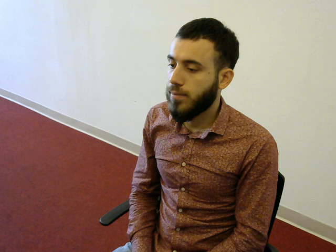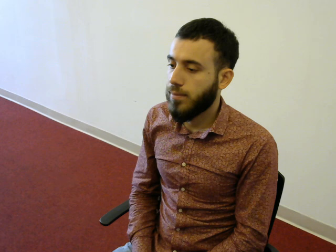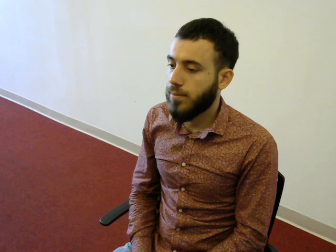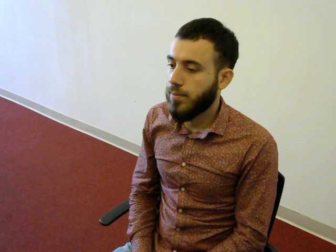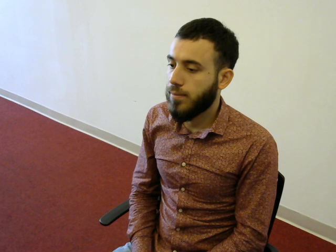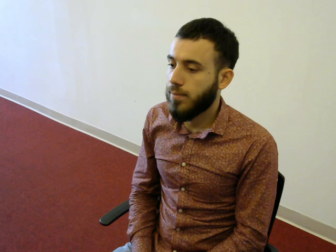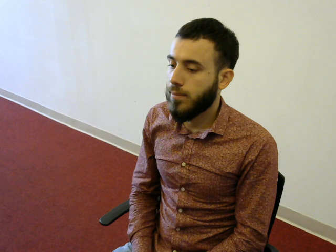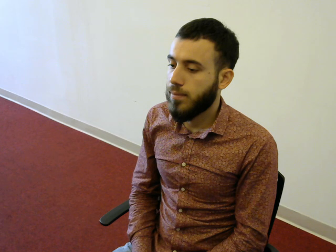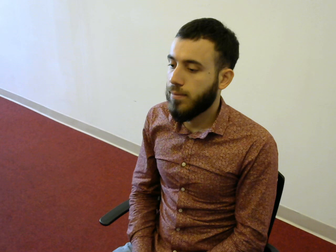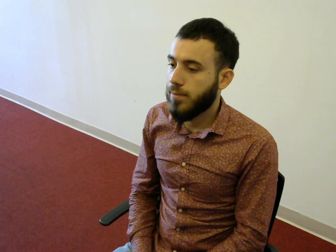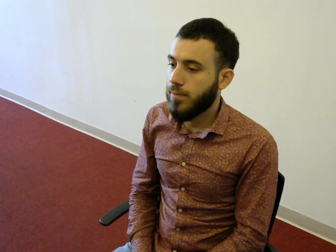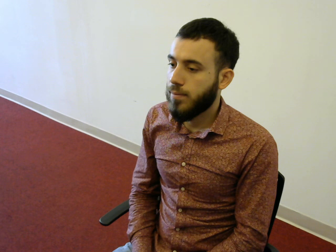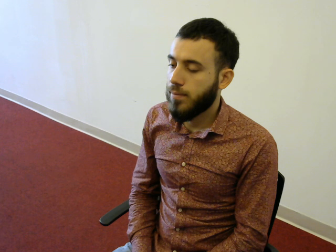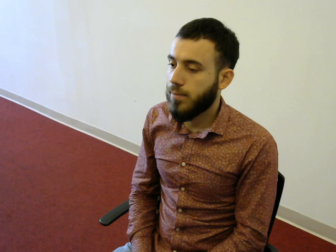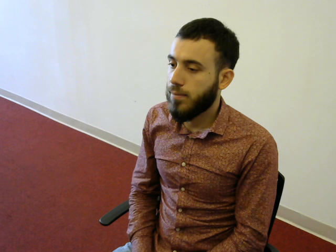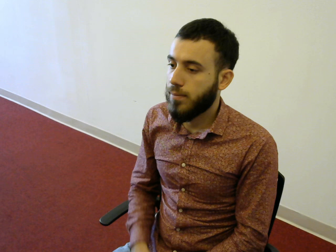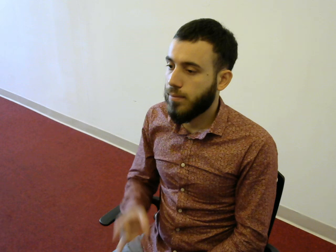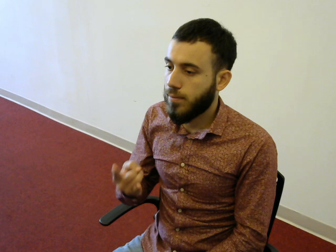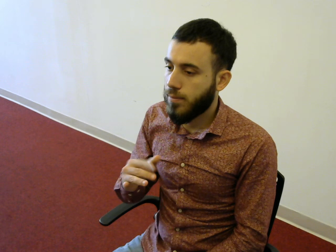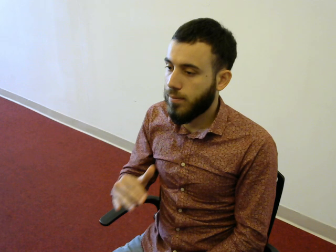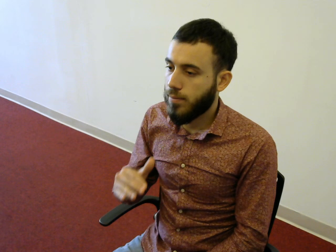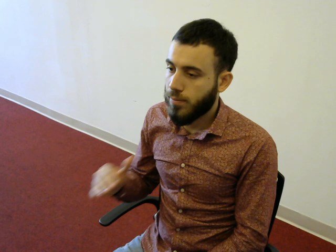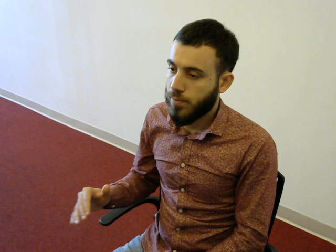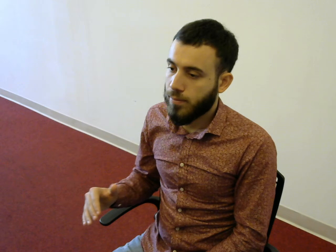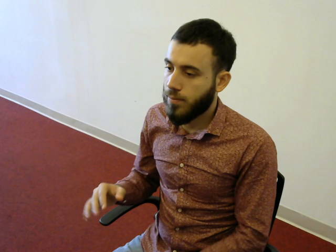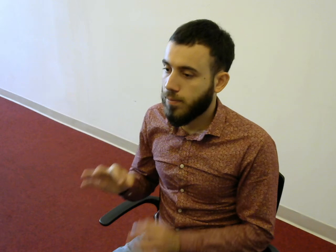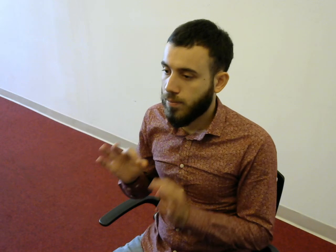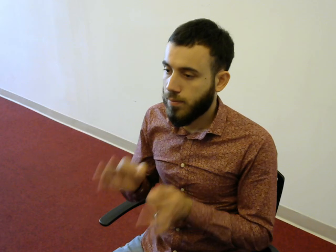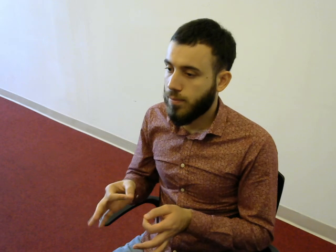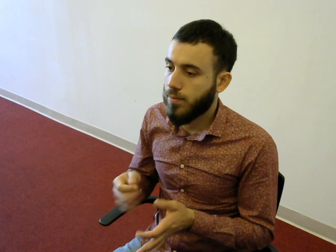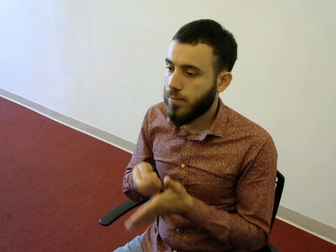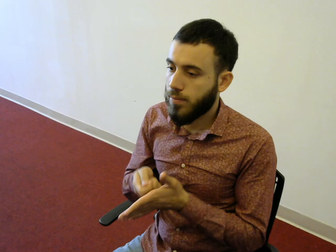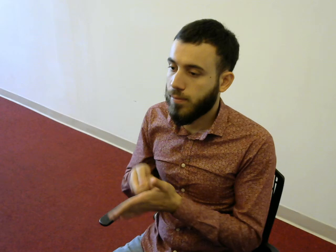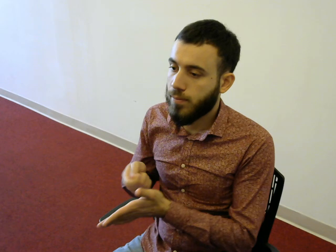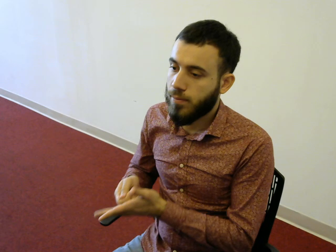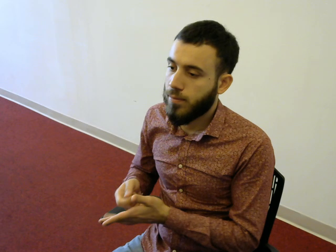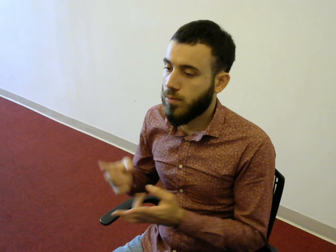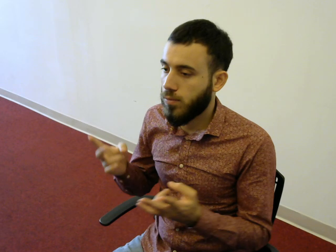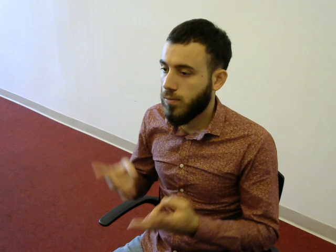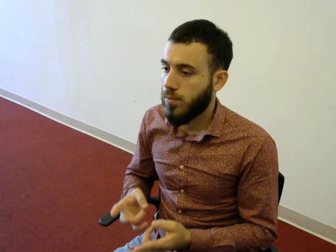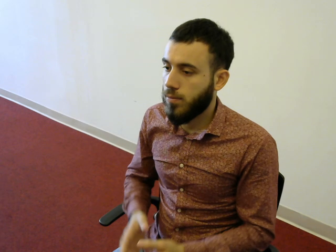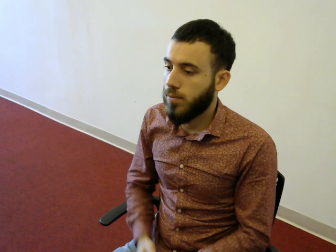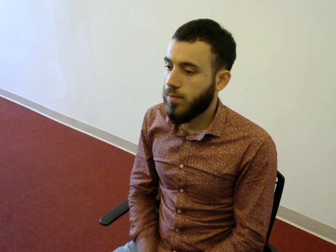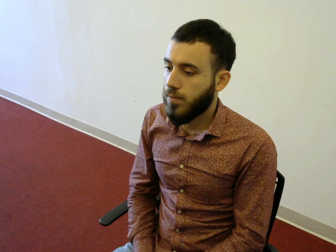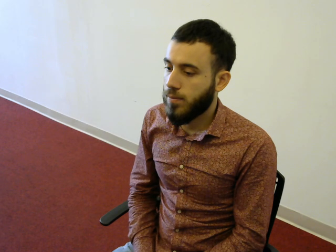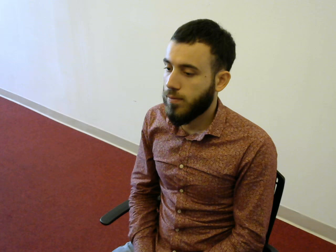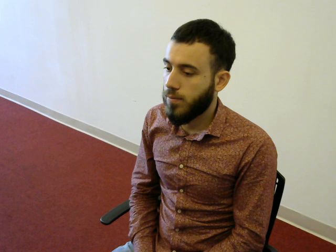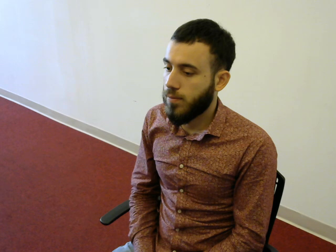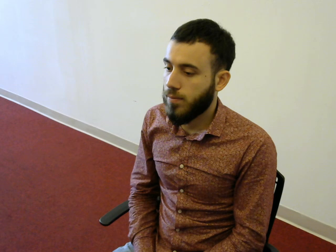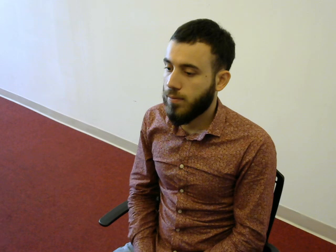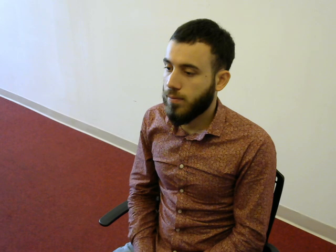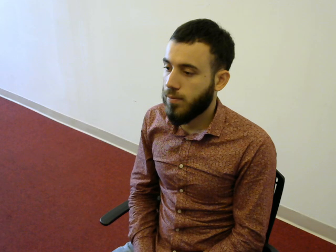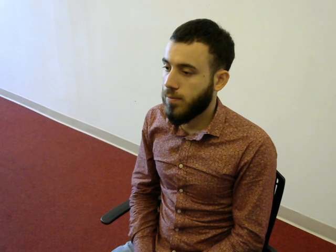Uşaqları düzgün qidalandırmaq lazımdır